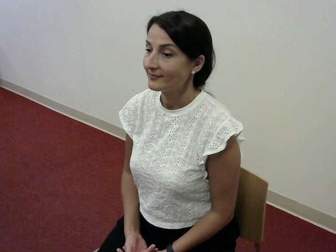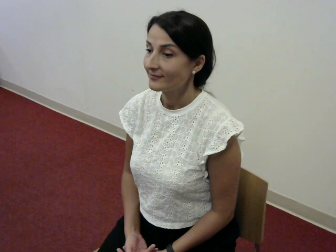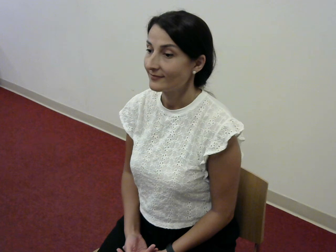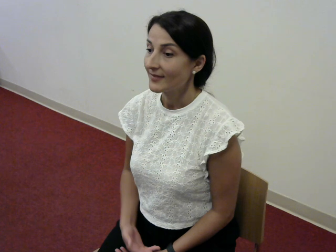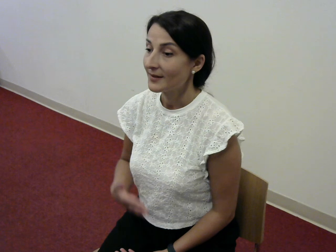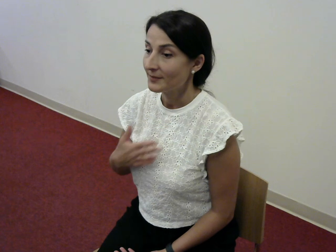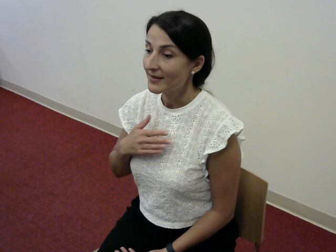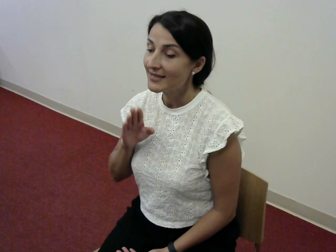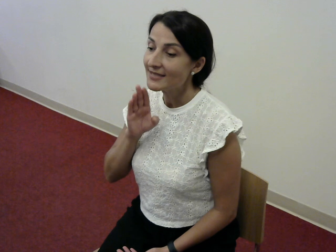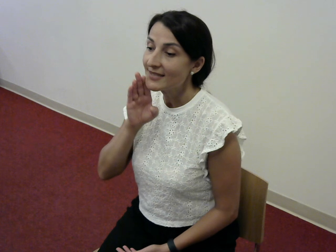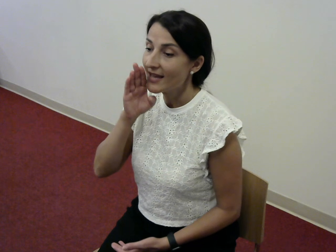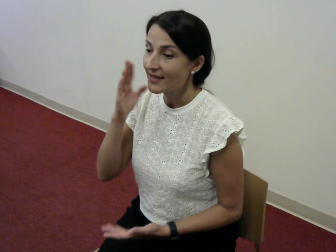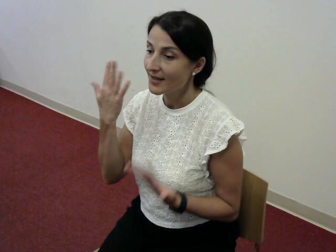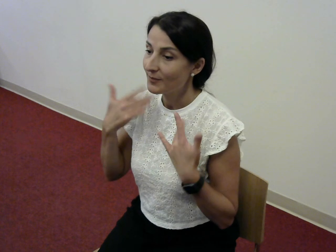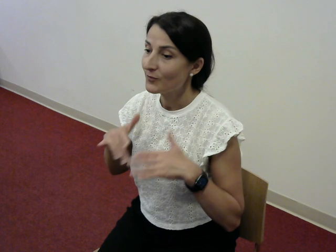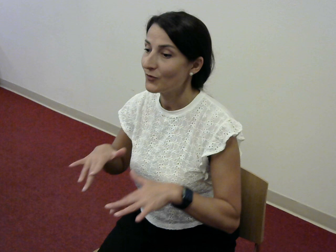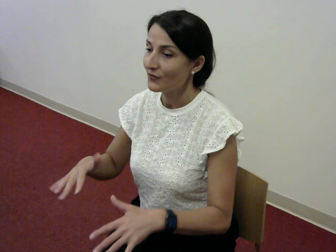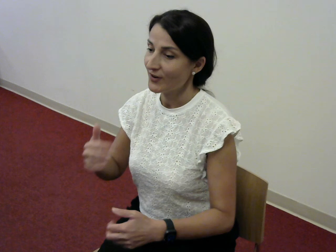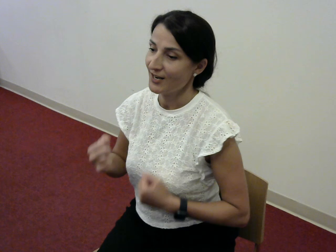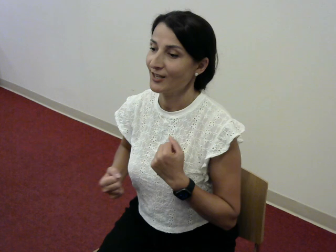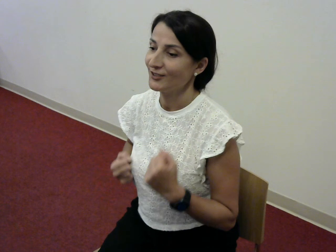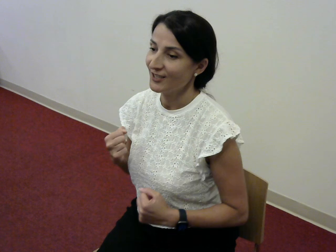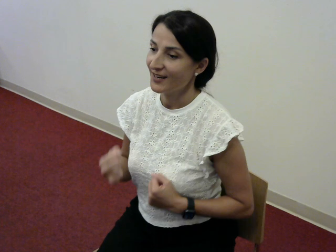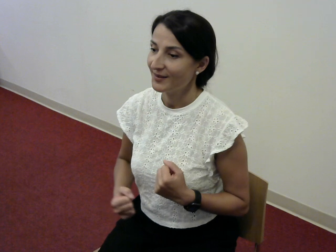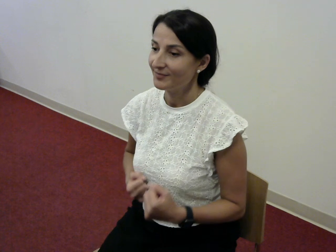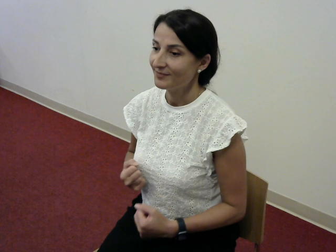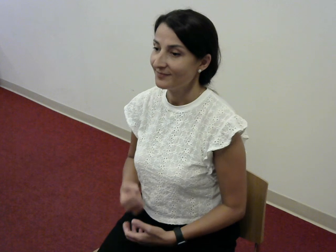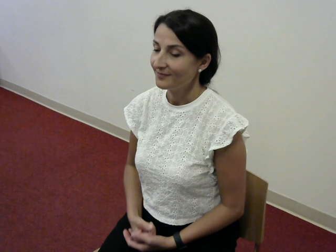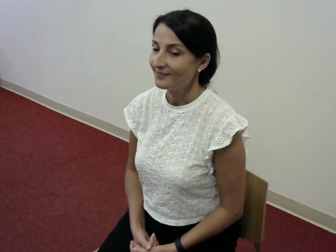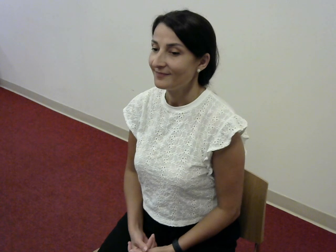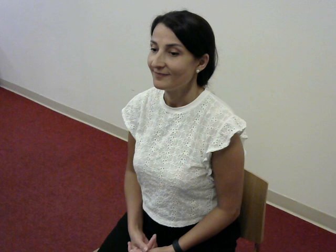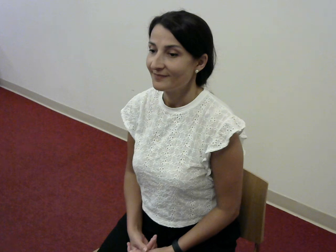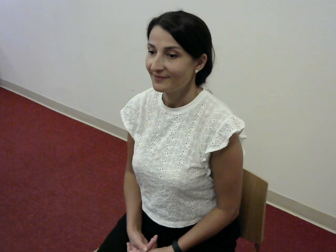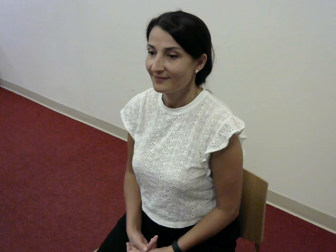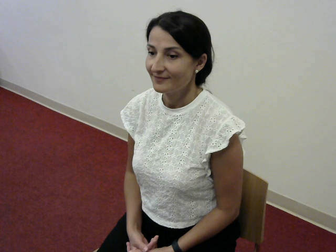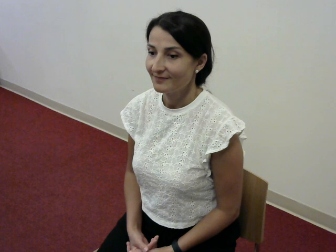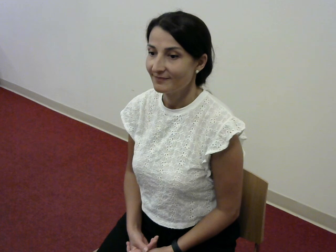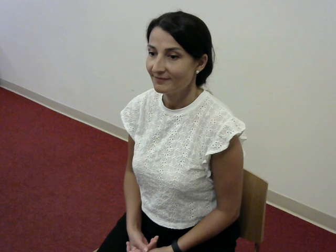Mən səhərlər bulvarda qaçıram